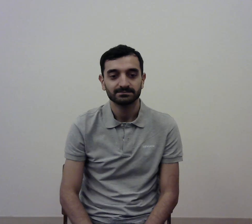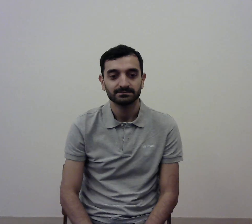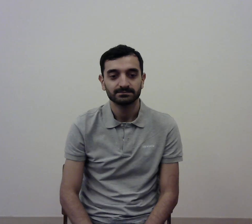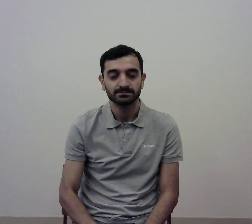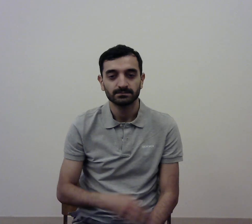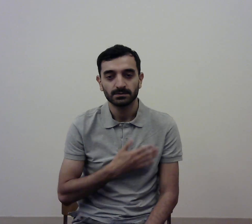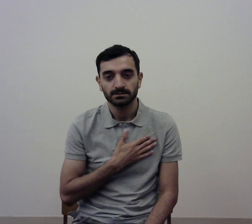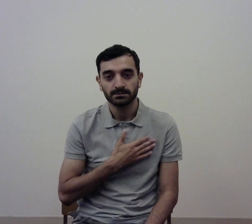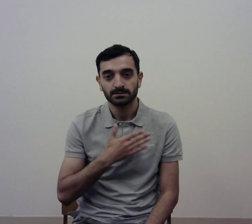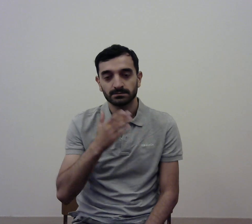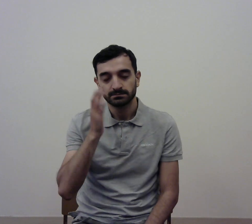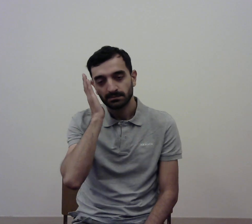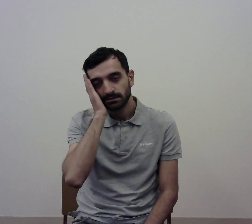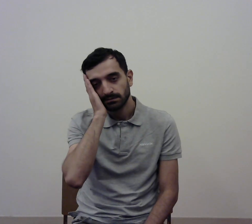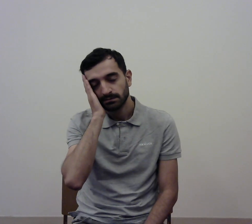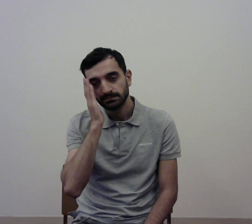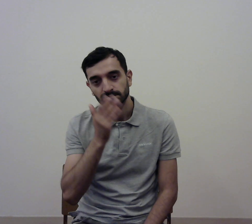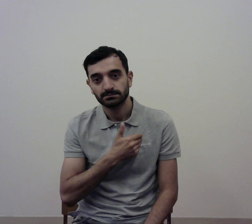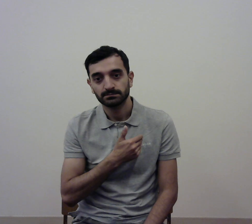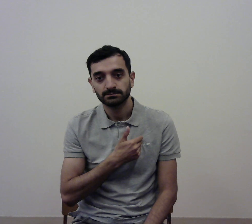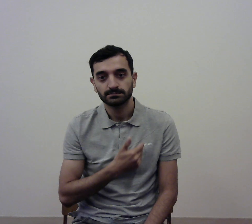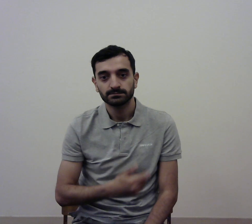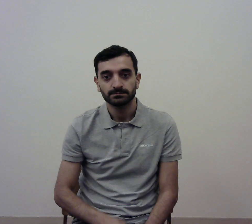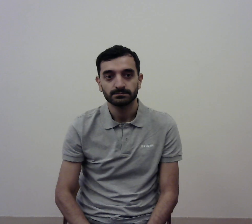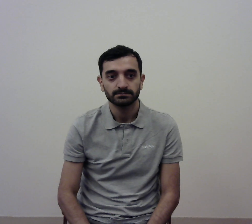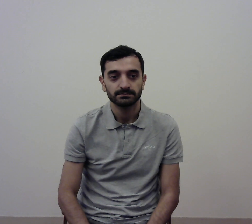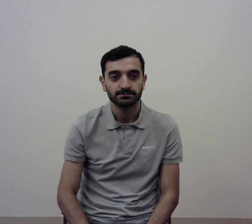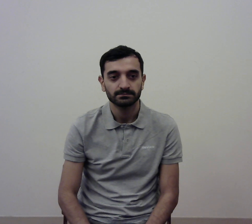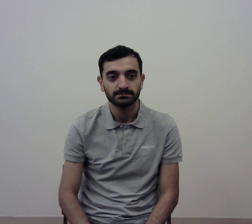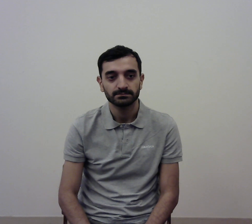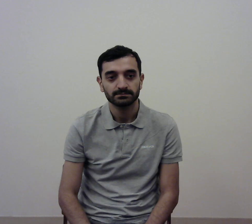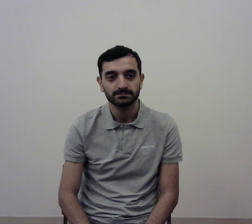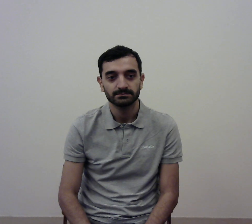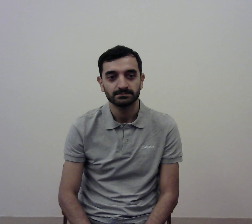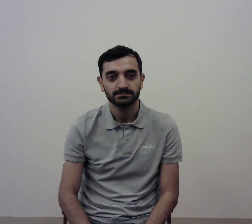Mən yatmaq istəyirəm